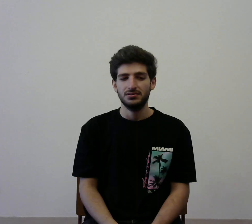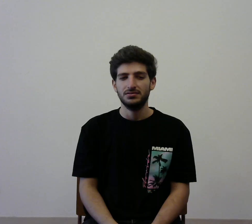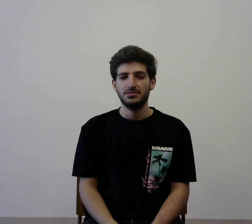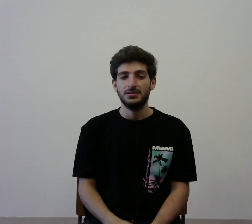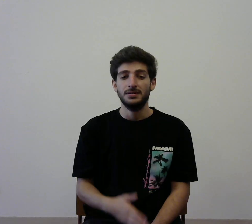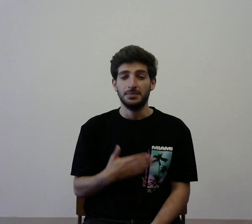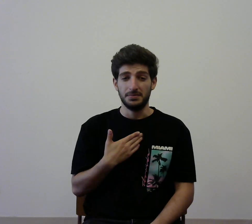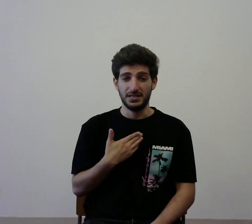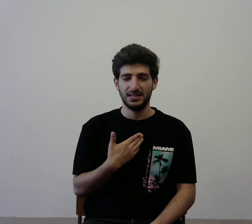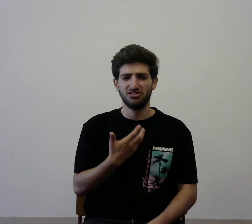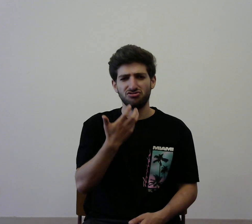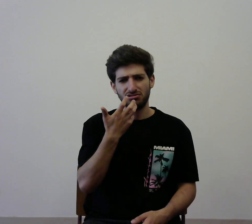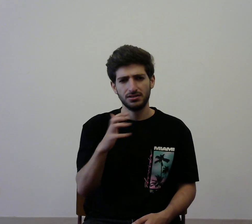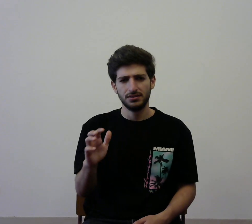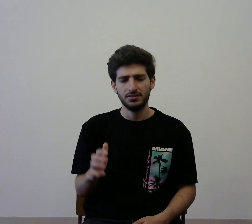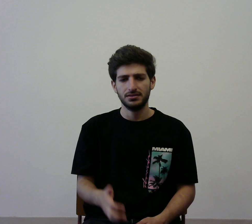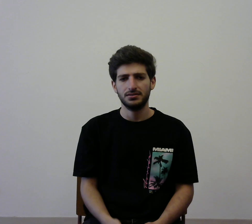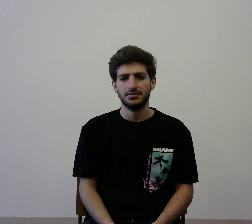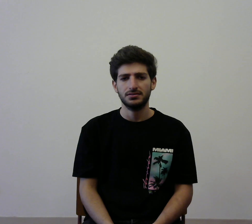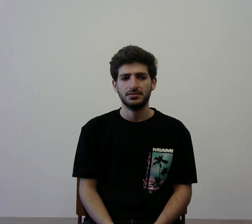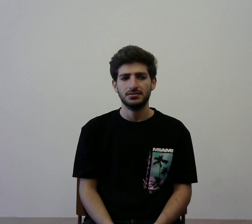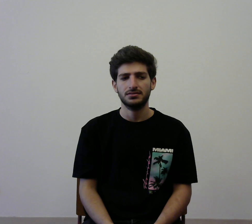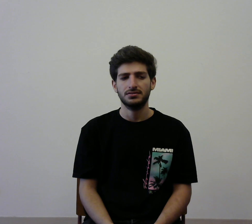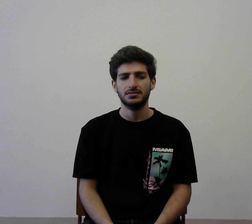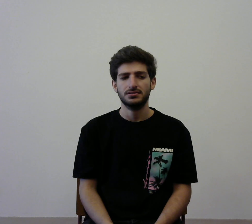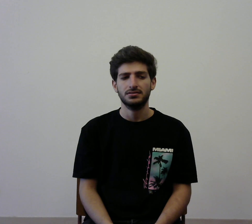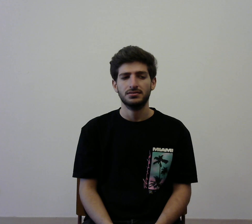Mənə istidir